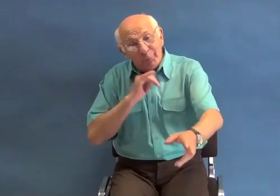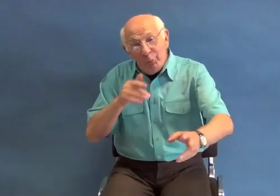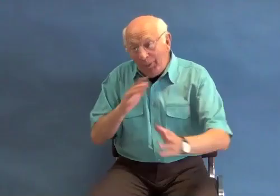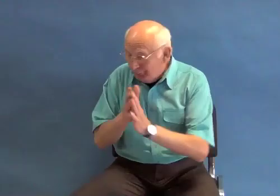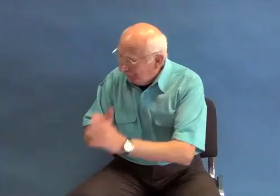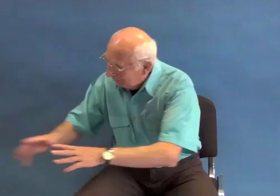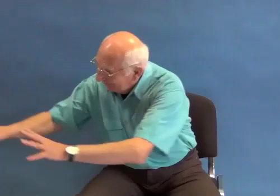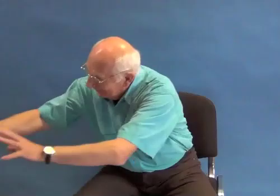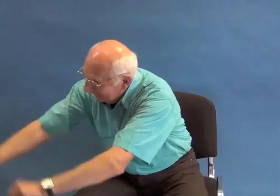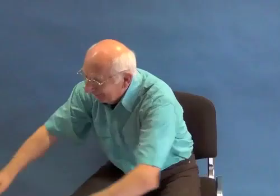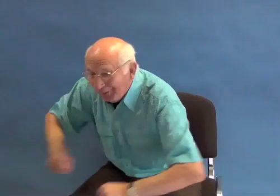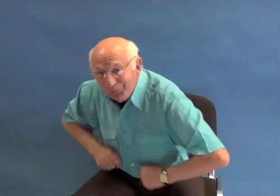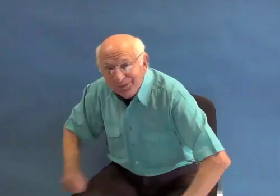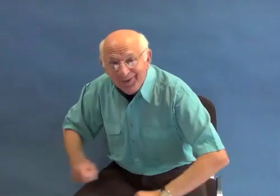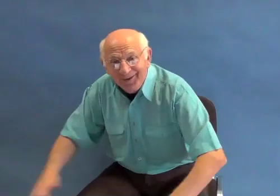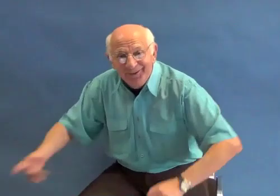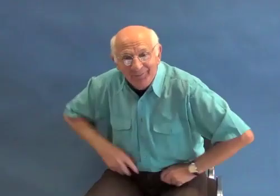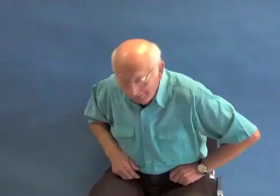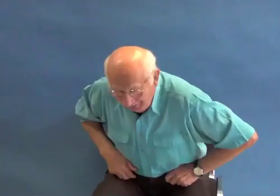Spróbuj poprosić ją, żeby zdjęła i pokazała majtki.